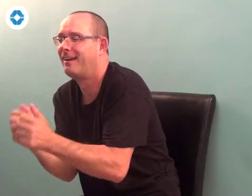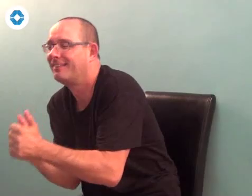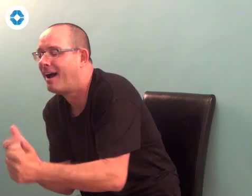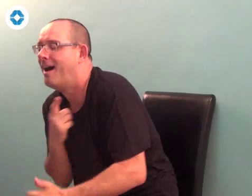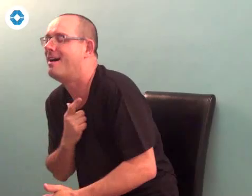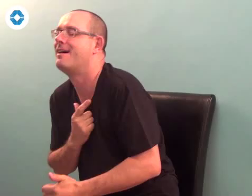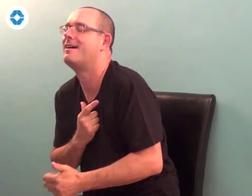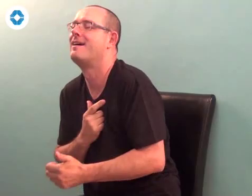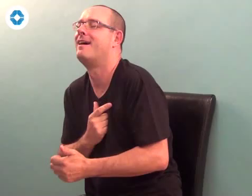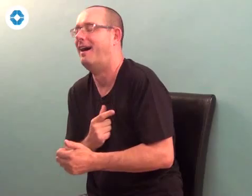Aha!